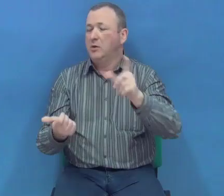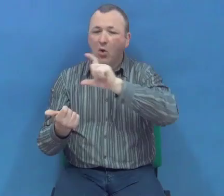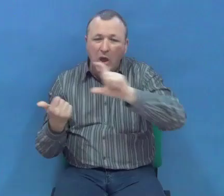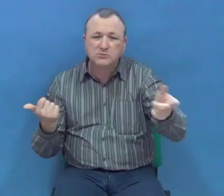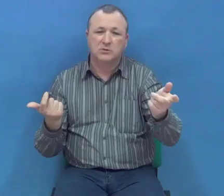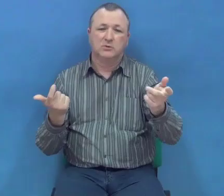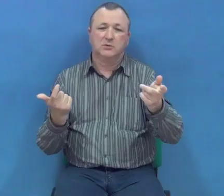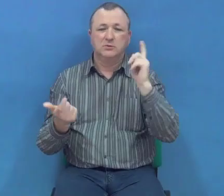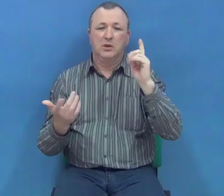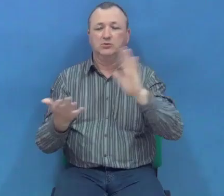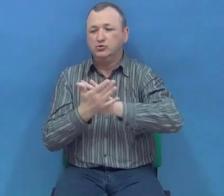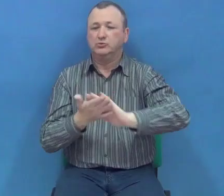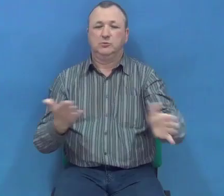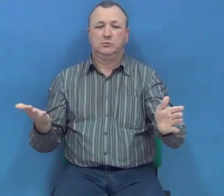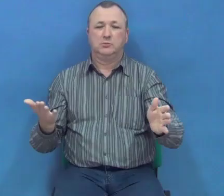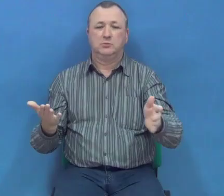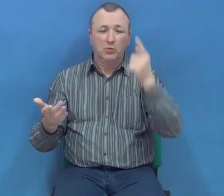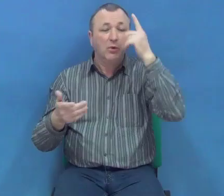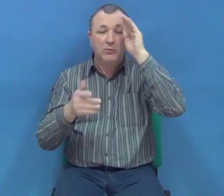W pokoju też jest zakaz, trzeba mieć czysty pokój.